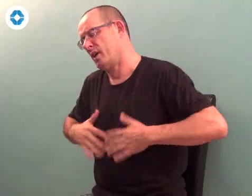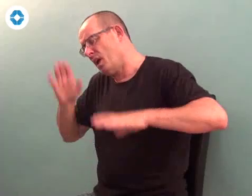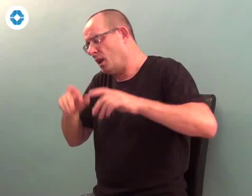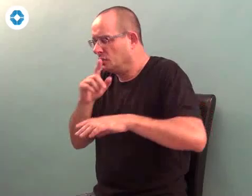Cicho...